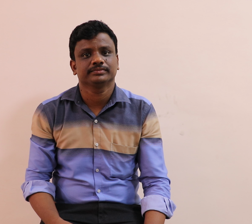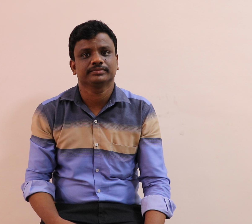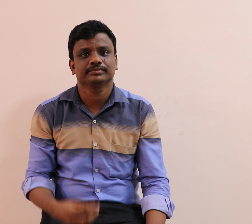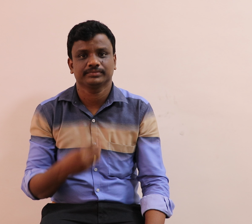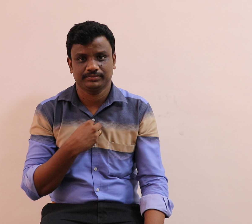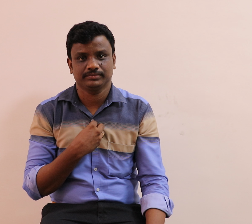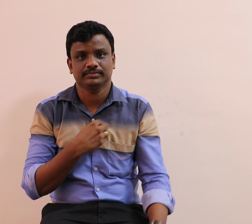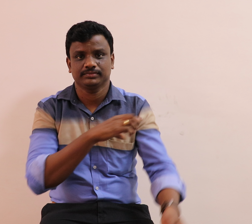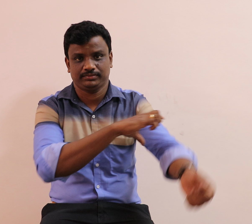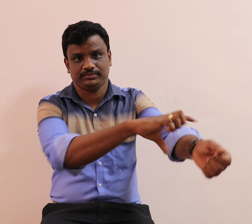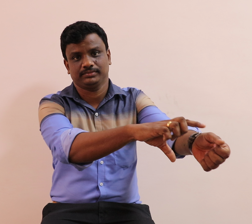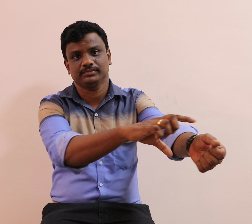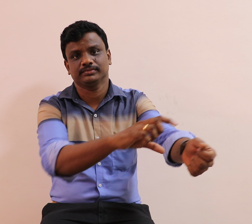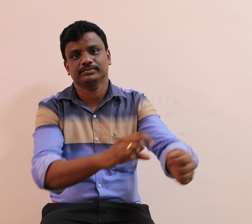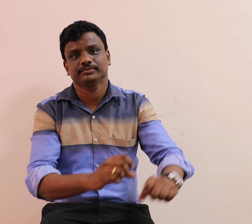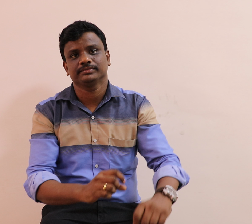my name is xxxxxxxx